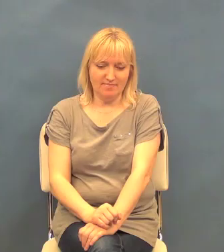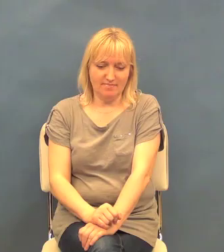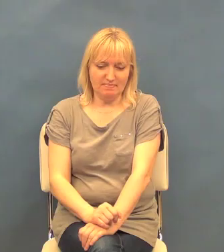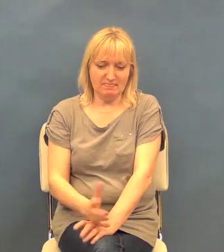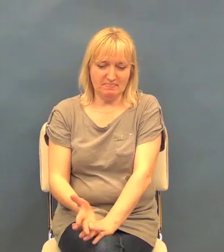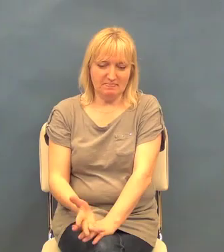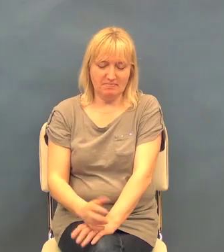Cóż...